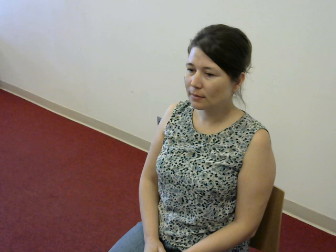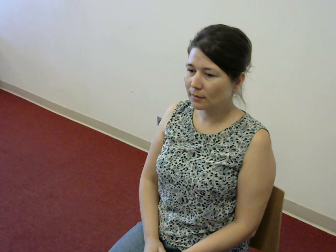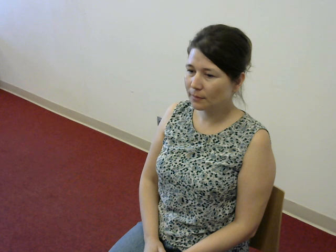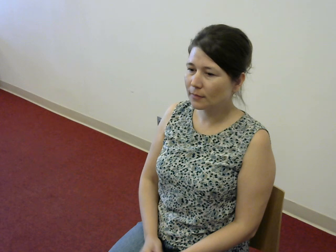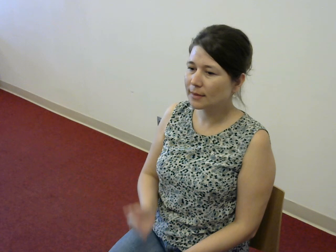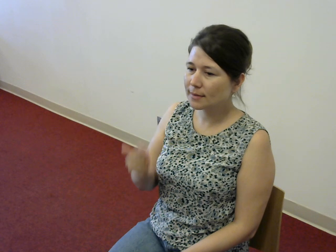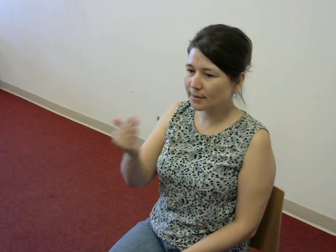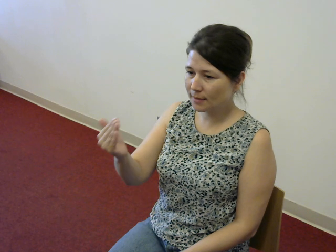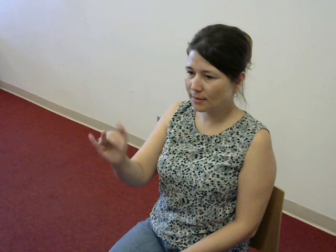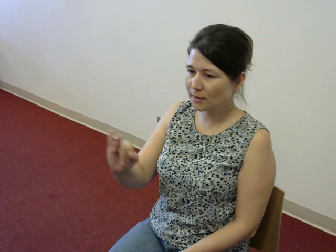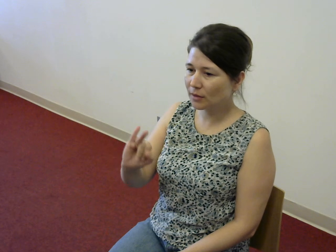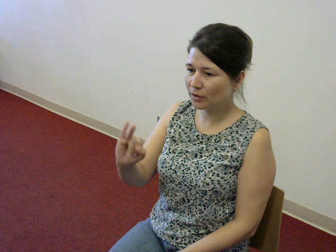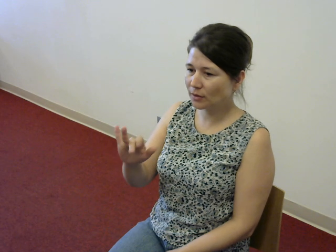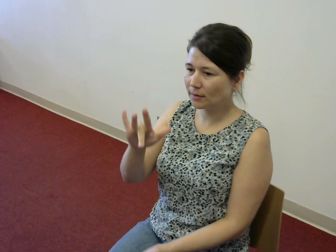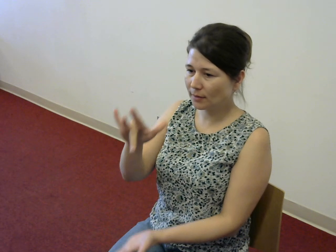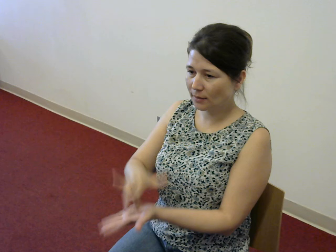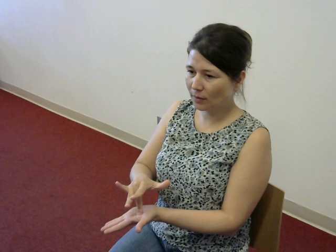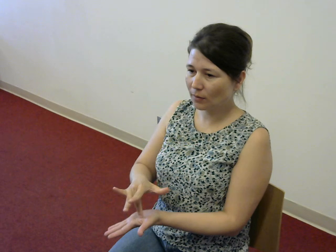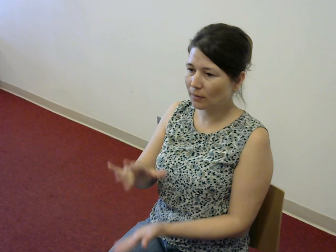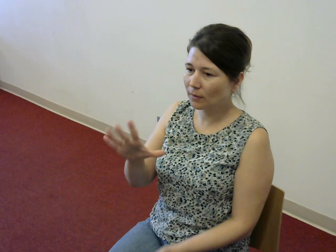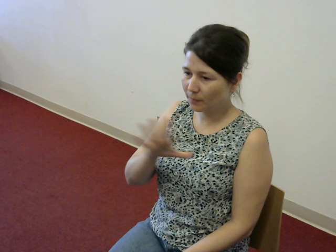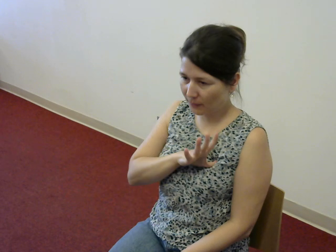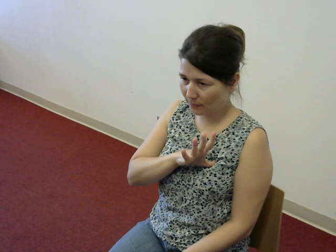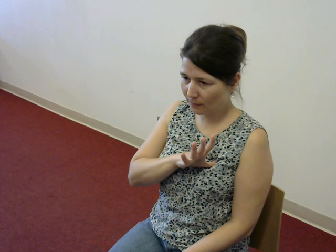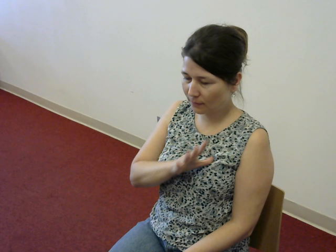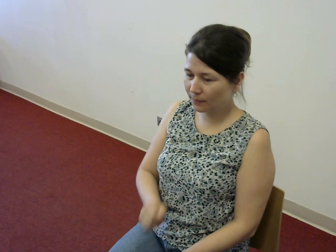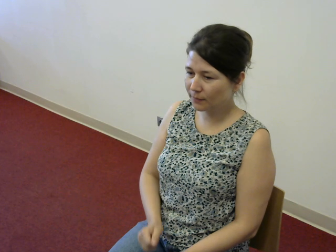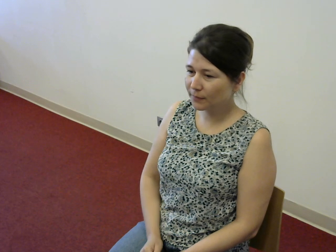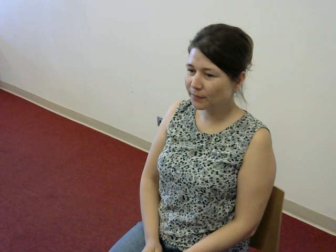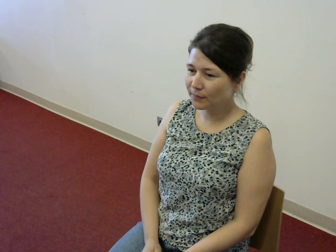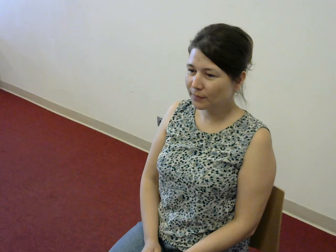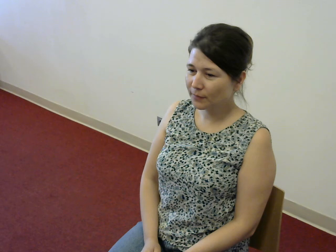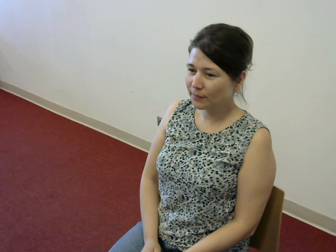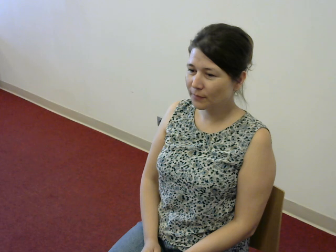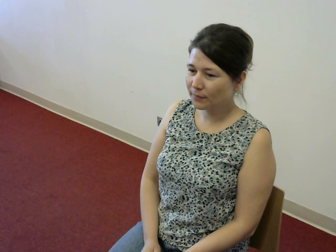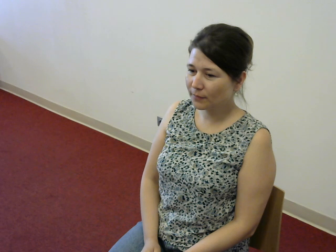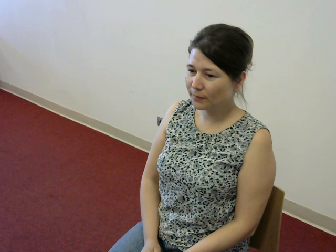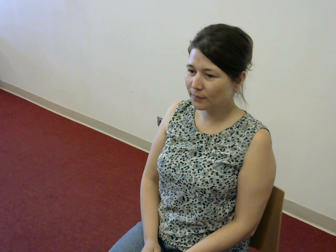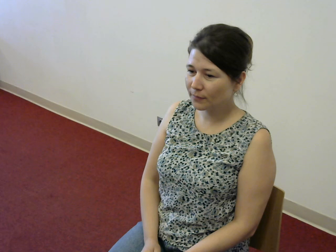Siz İçərişəhərdə olmusuz?